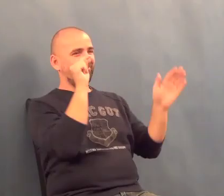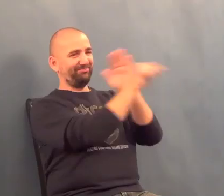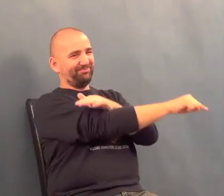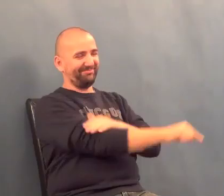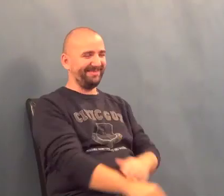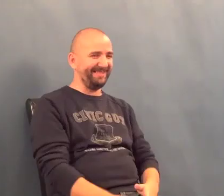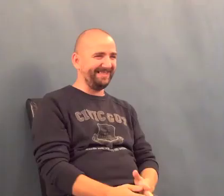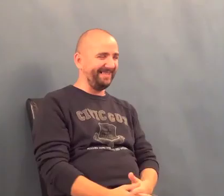Kot ucieka.